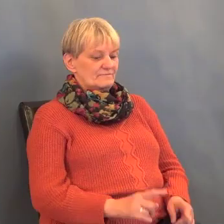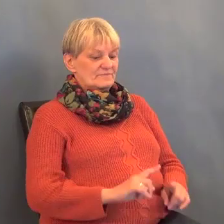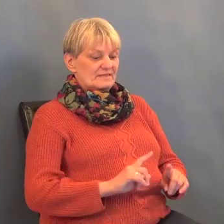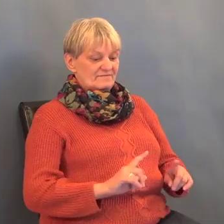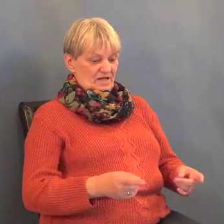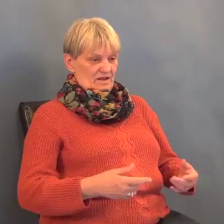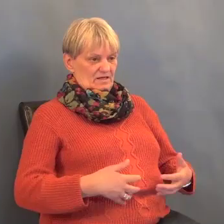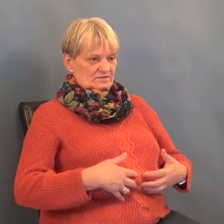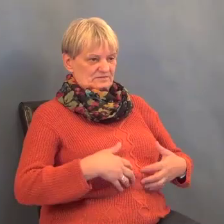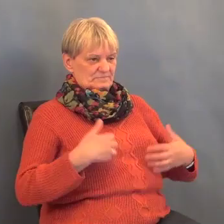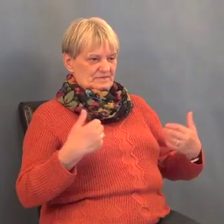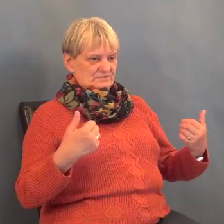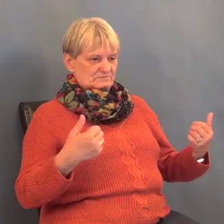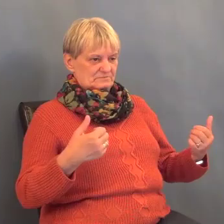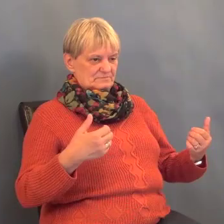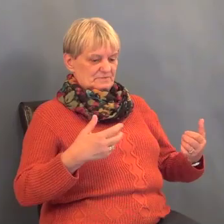Nie wolno rozbierać się.